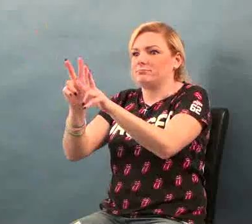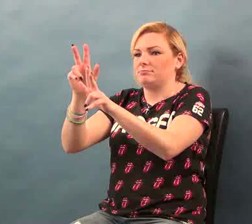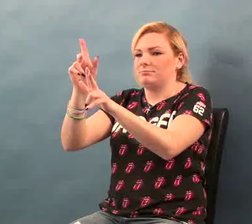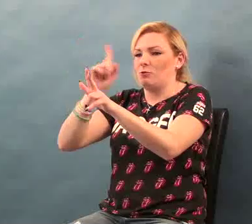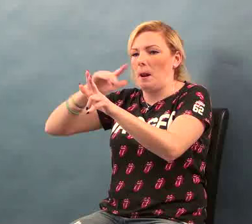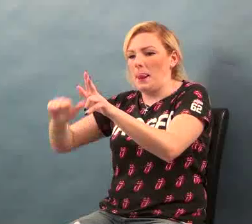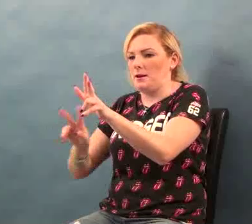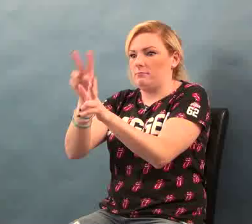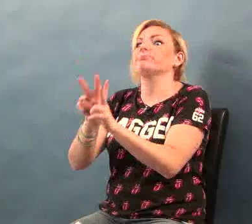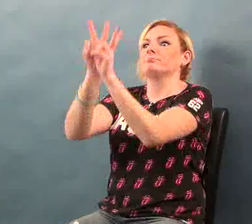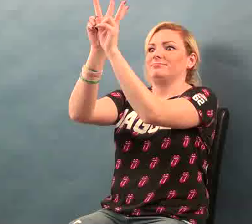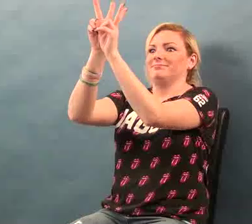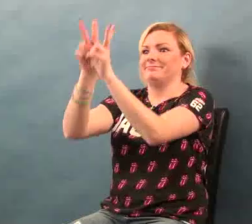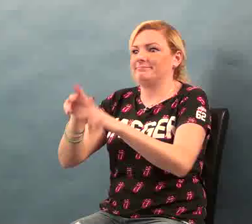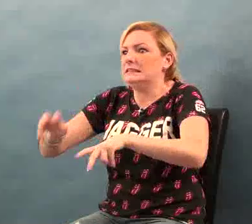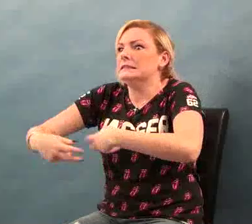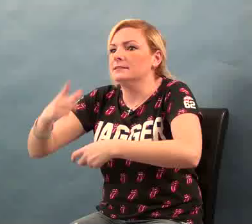Jeleń razem z chłopcem na rogach pędził przed siebie.